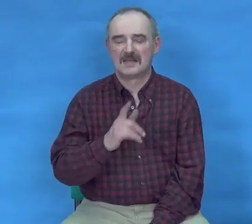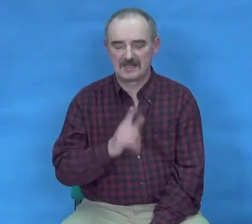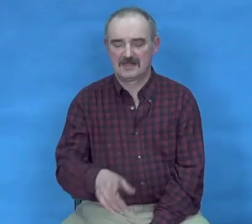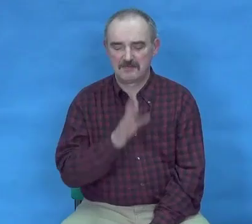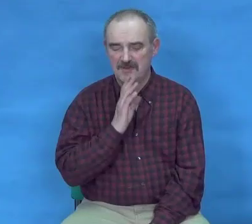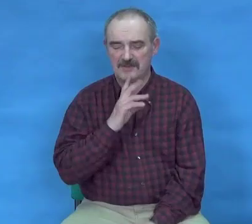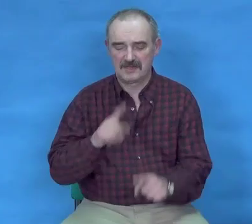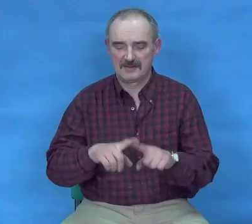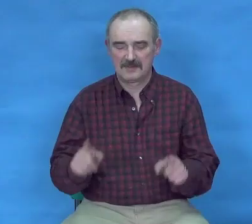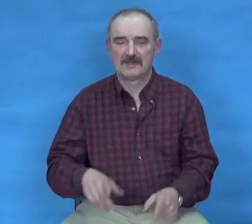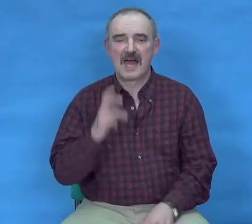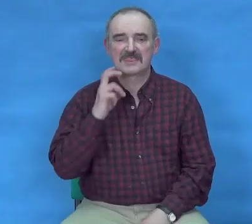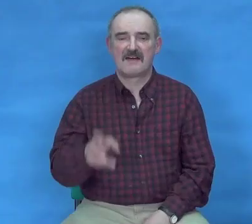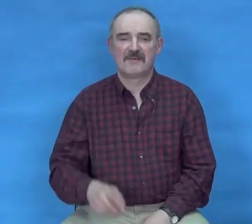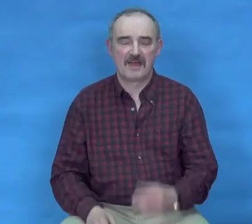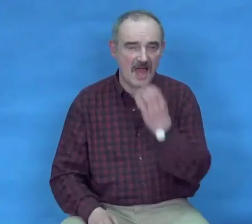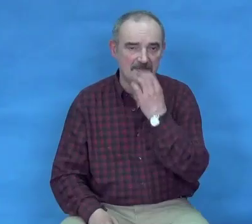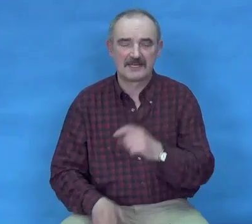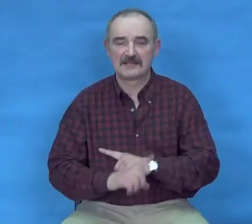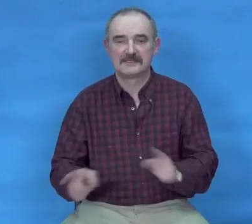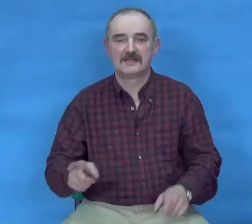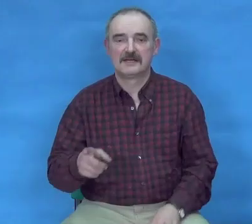To chyba jest tabliczka w tramwaju, że nie wolno jeść.